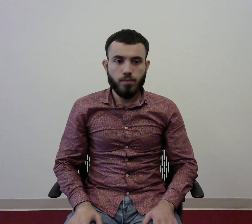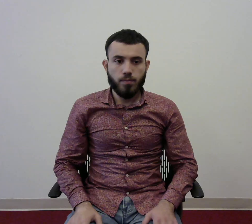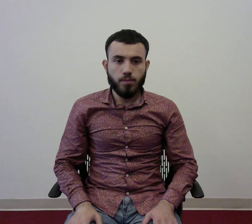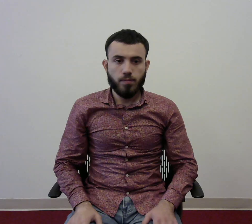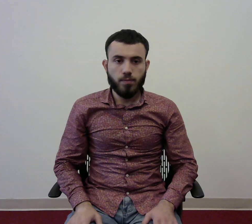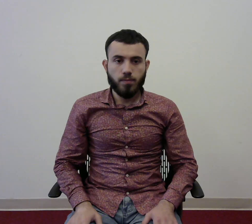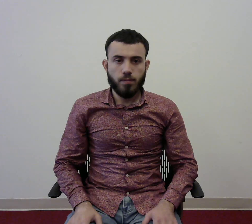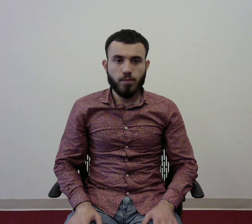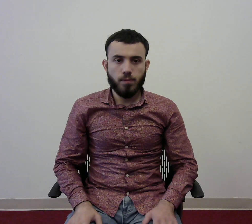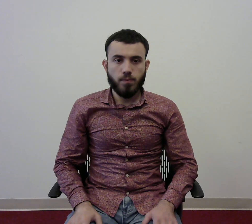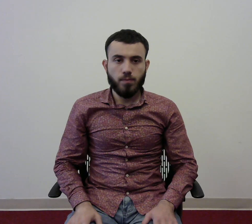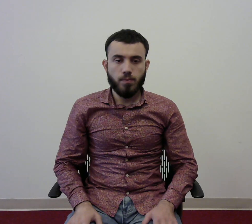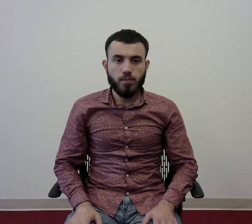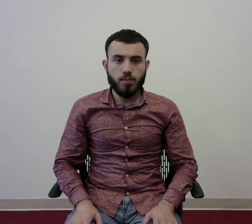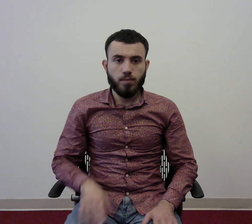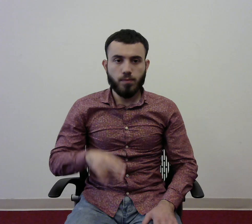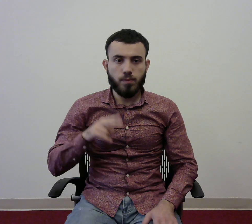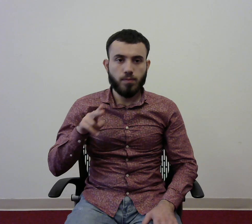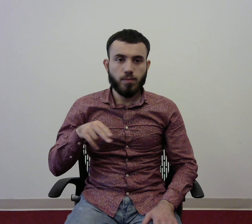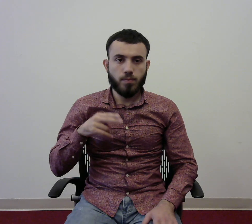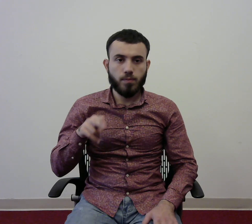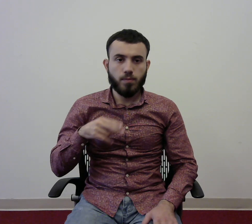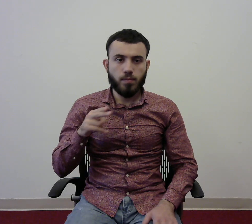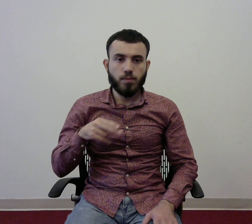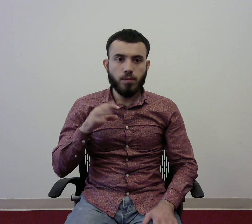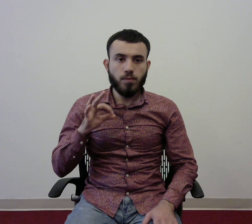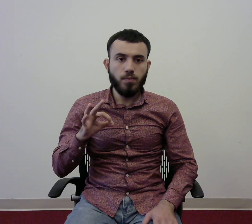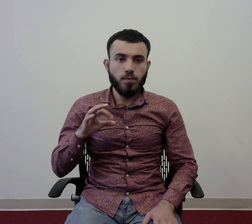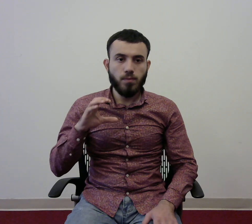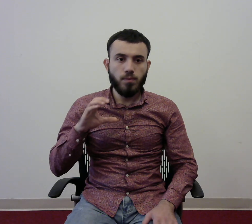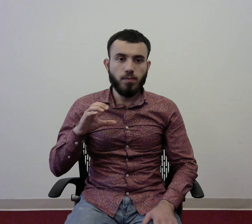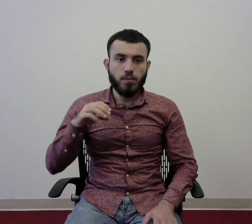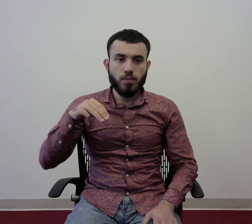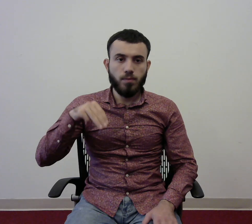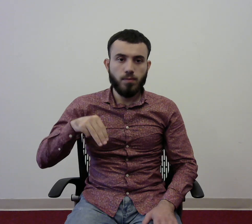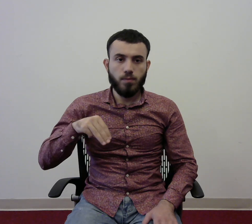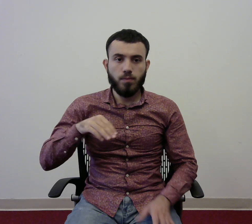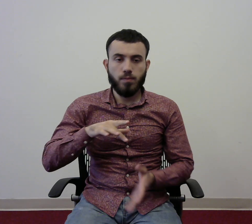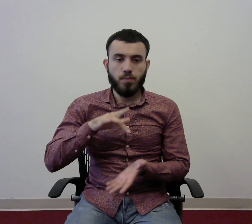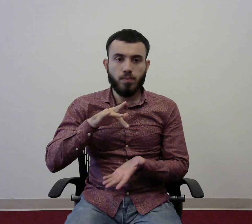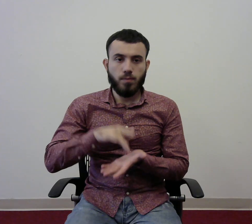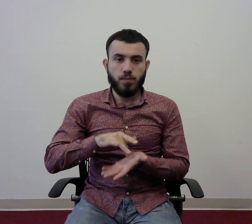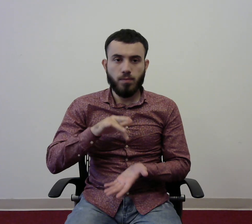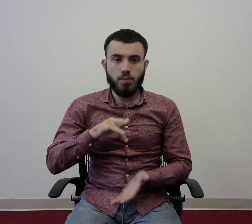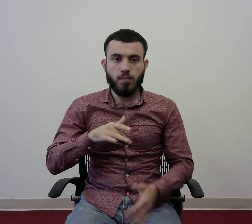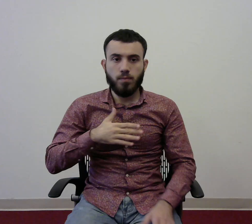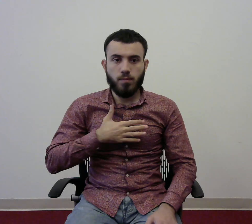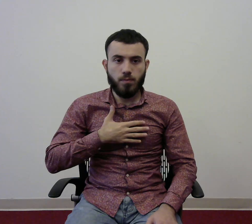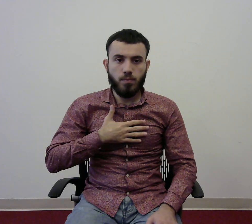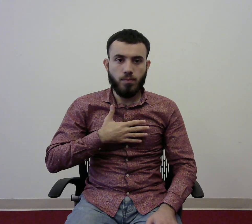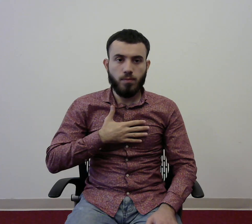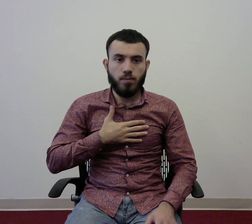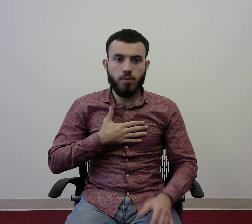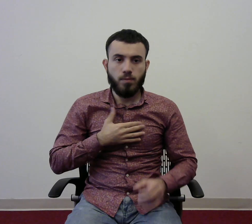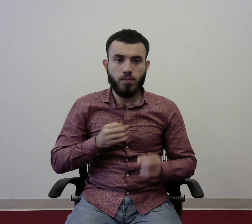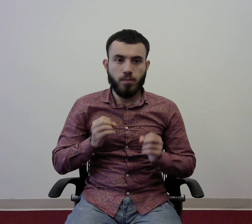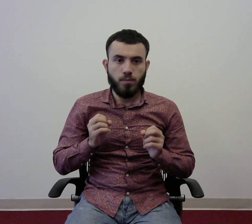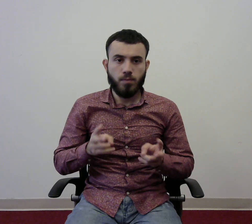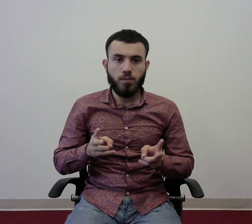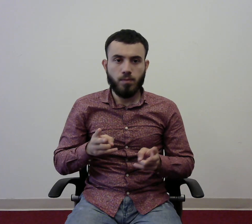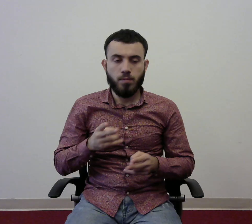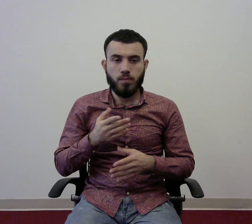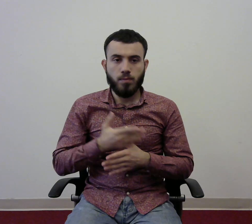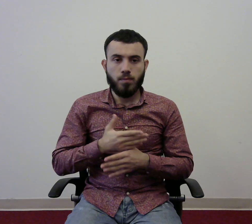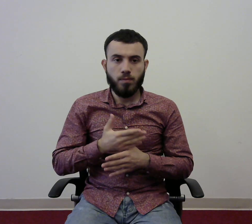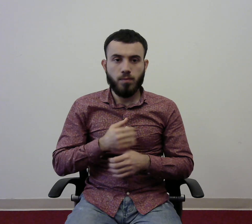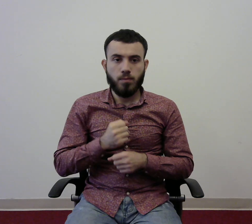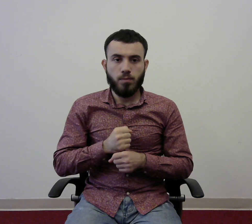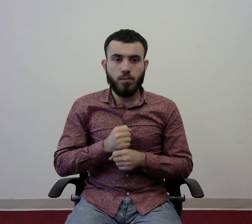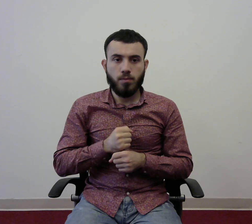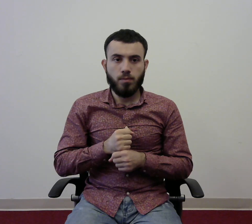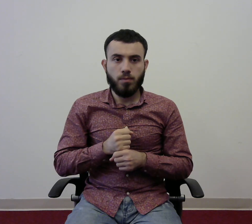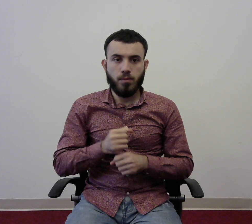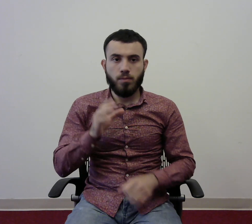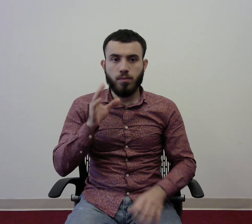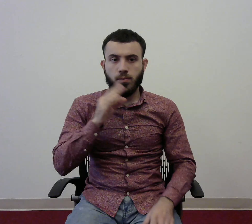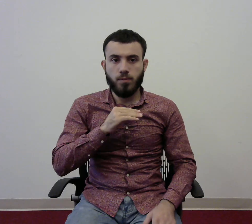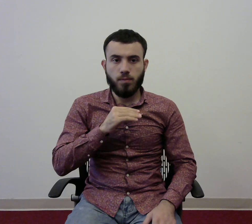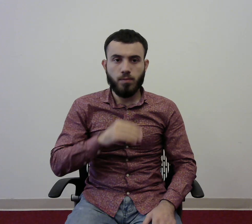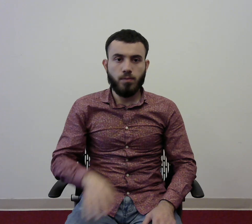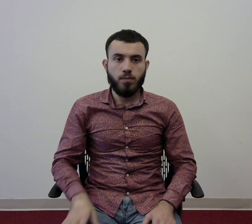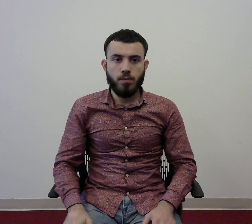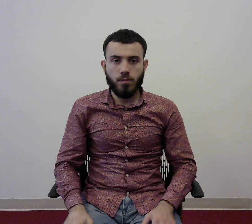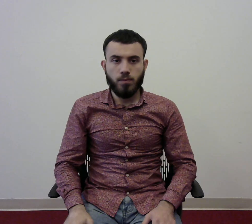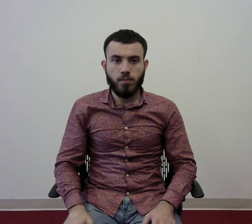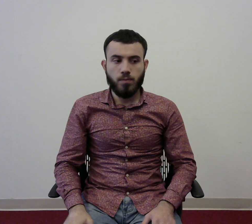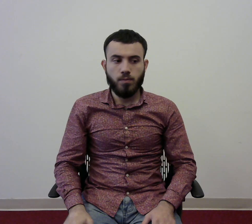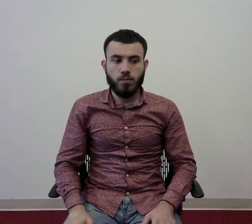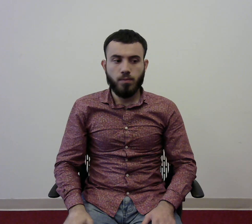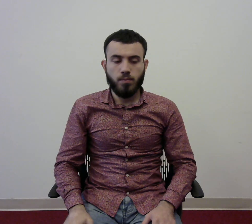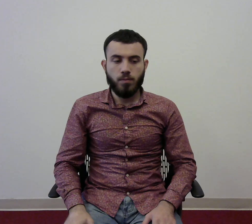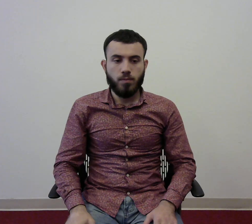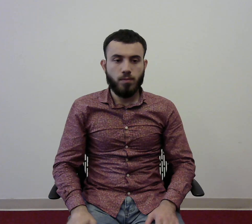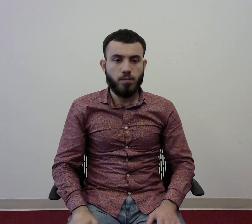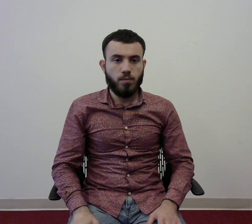DOST Mərkəzləri mənə necə kömək edə bilər?